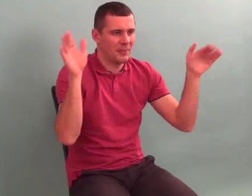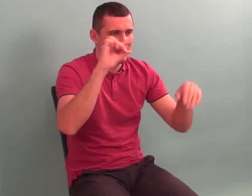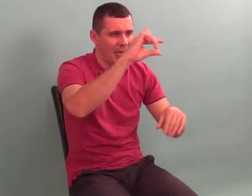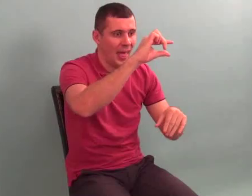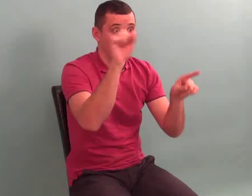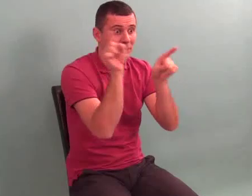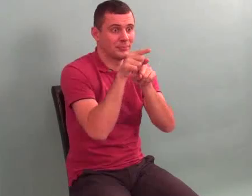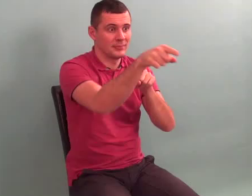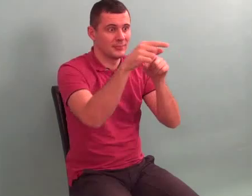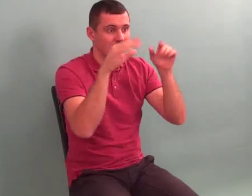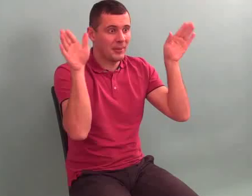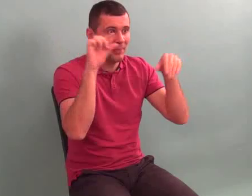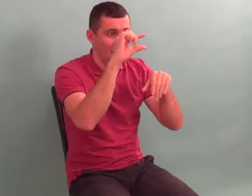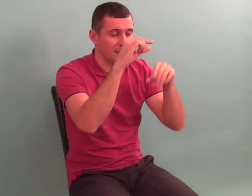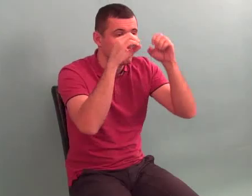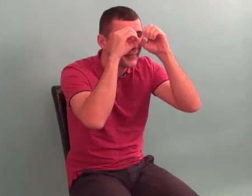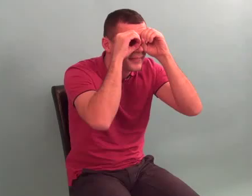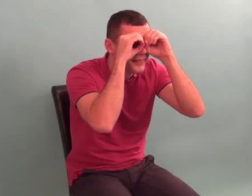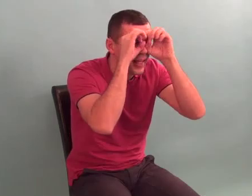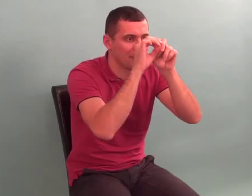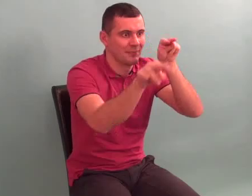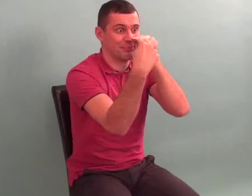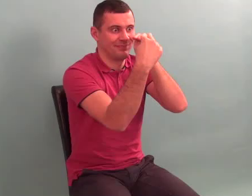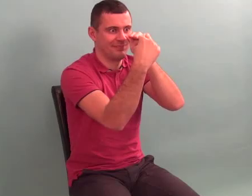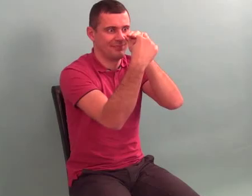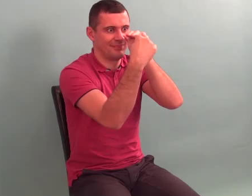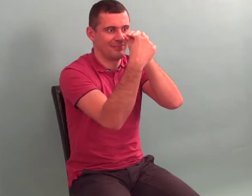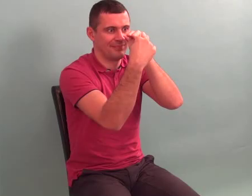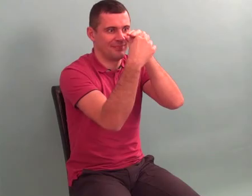Mały ptaszek też ma lornetkę i ich wzrok się spotyka.